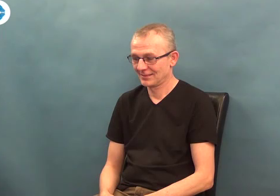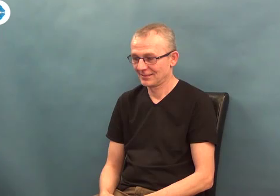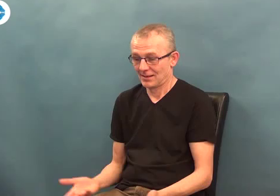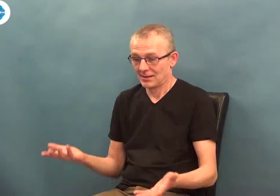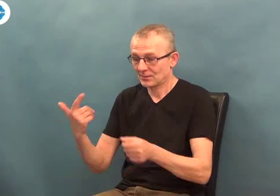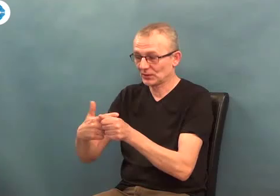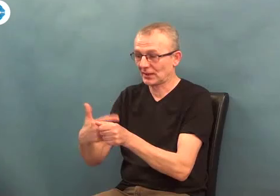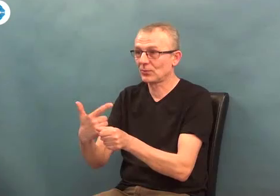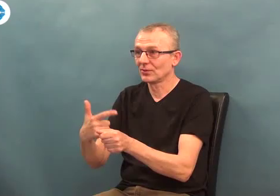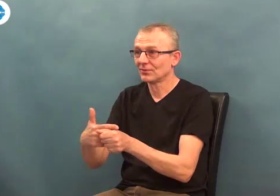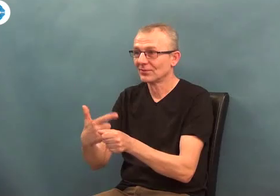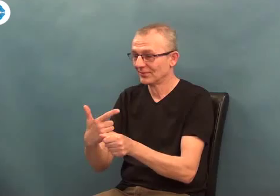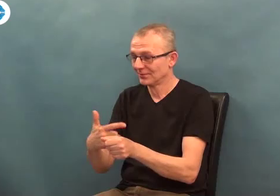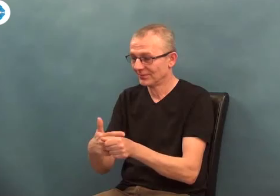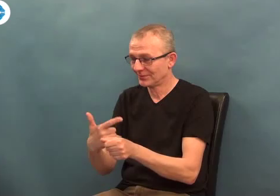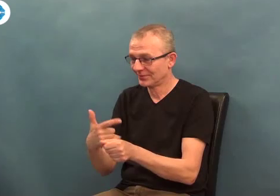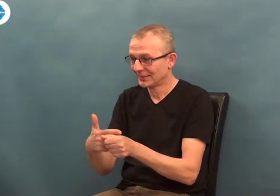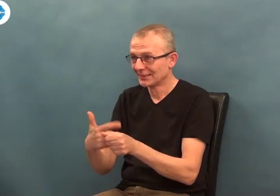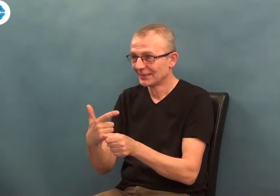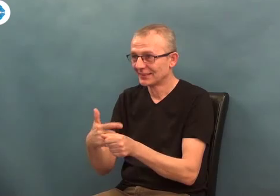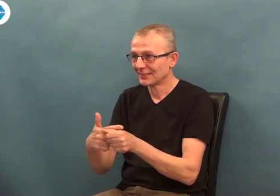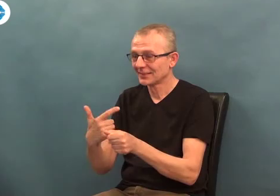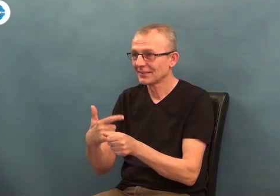Dwudziestego.